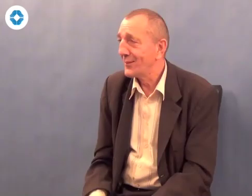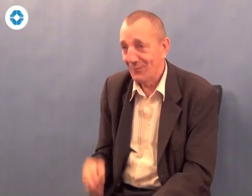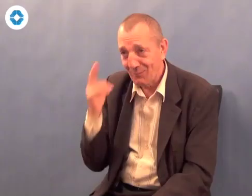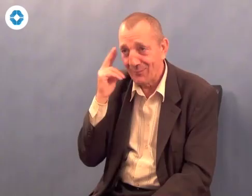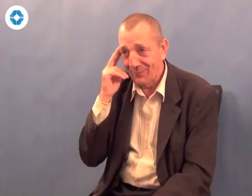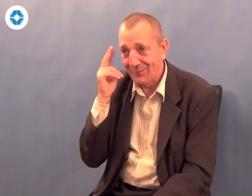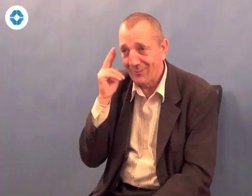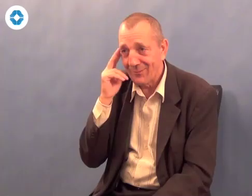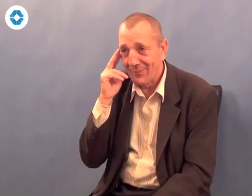Rozumiesz?